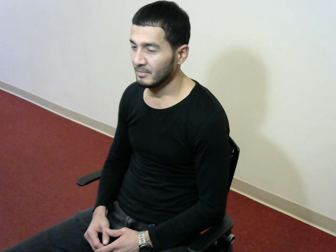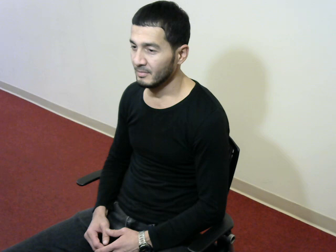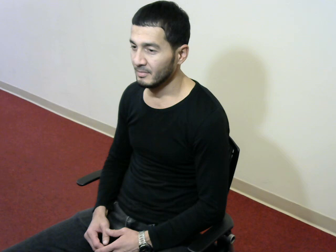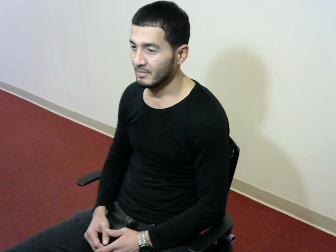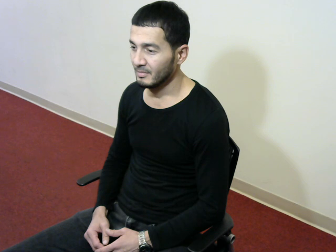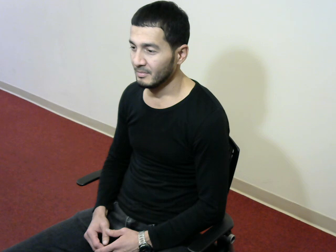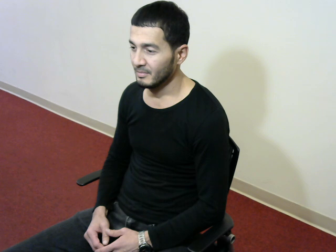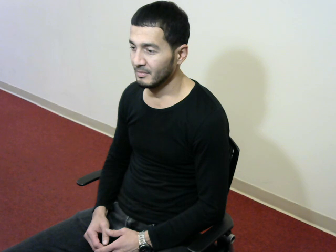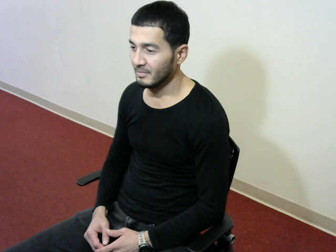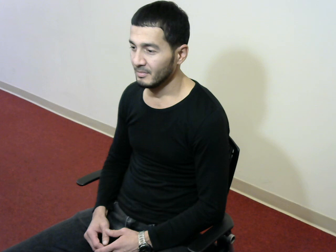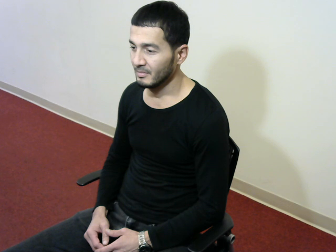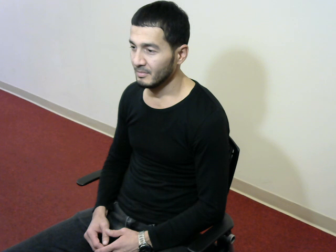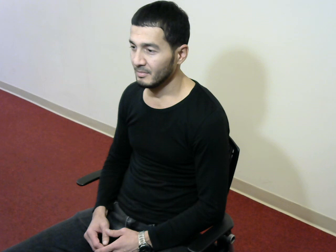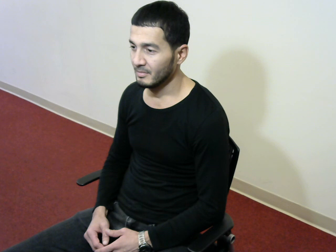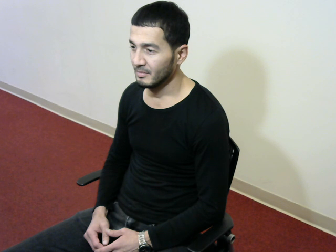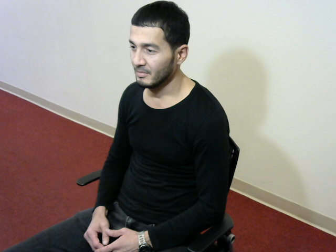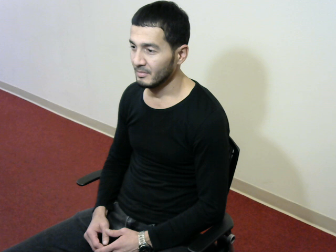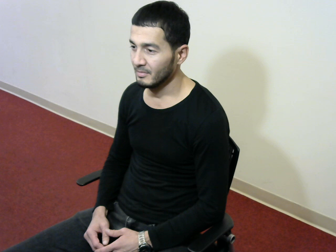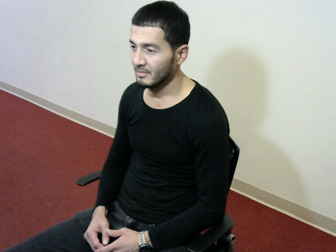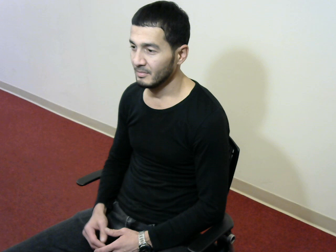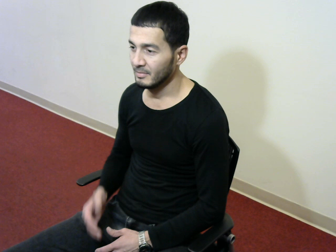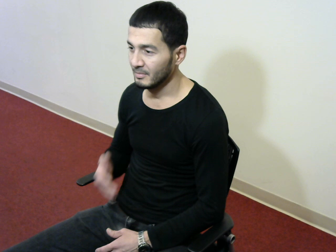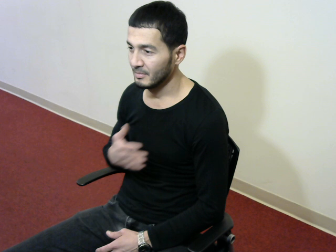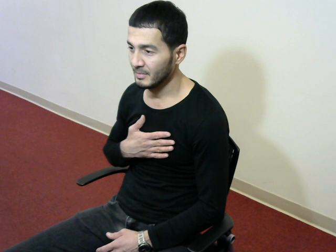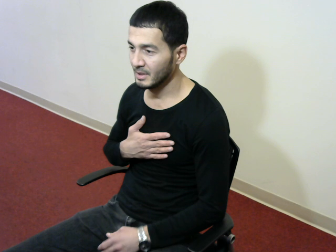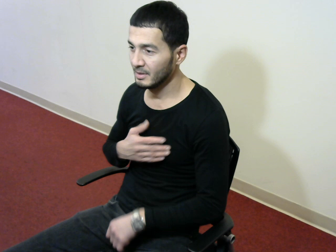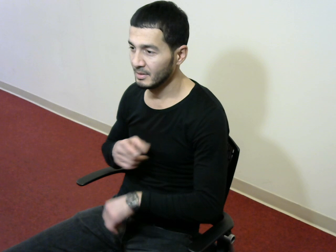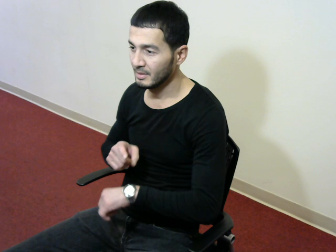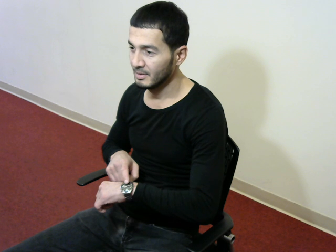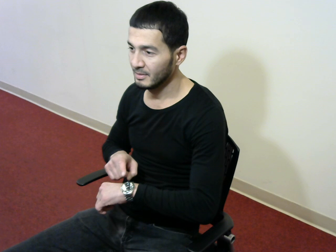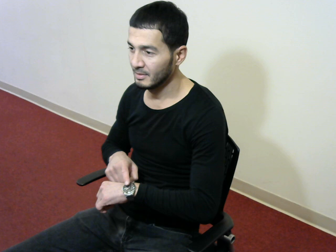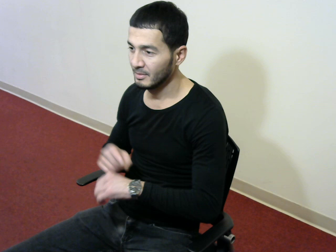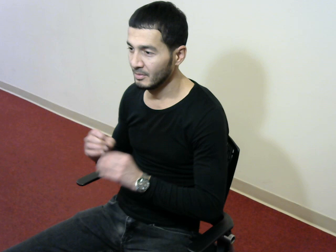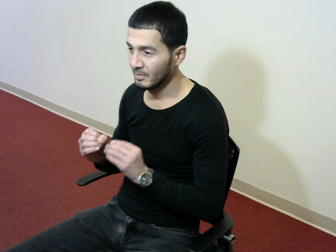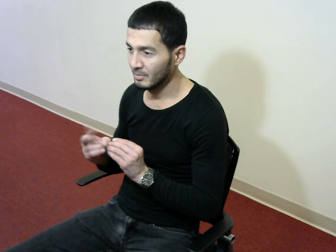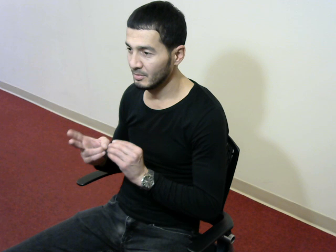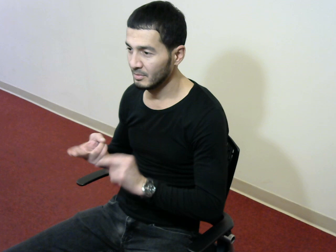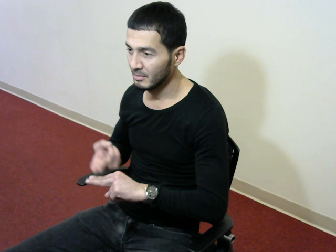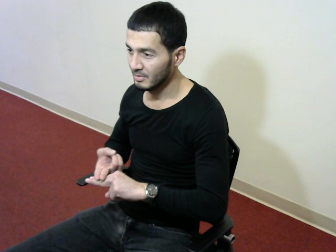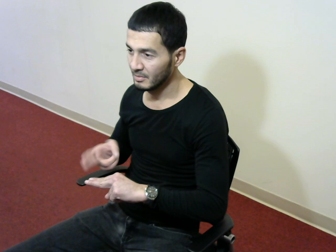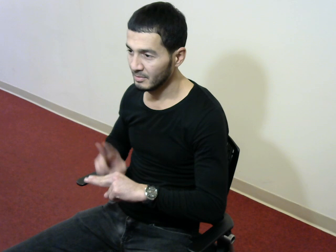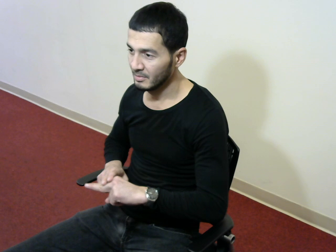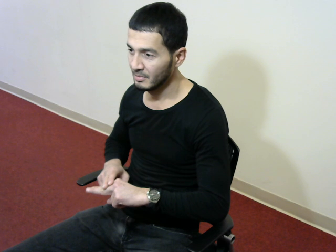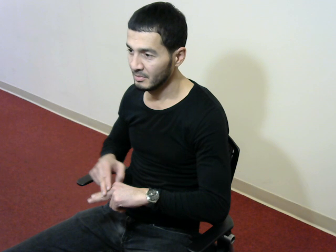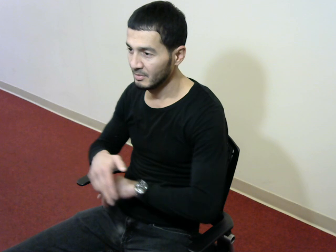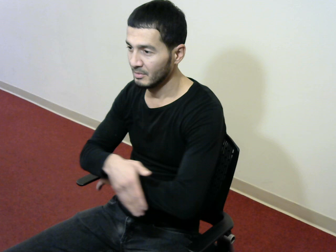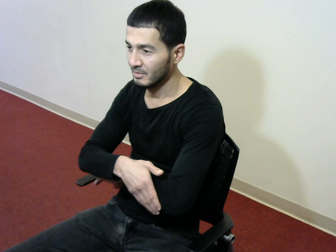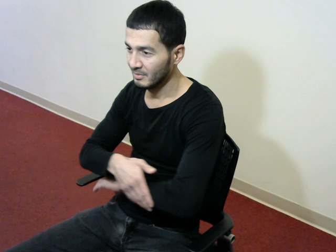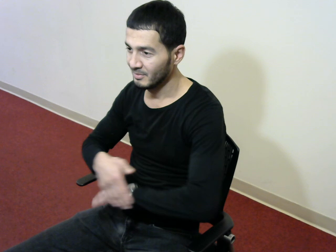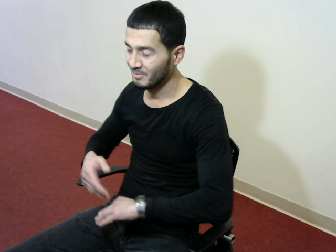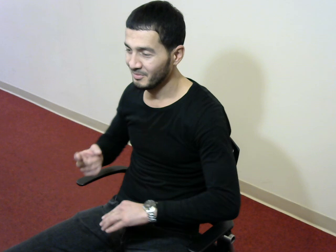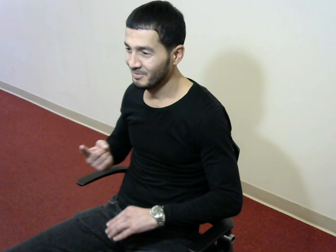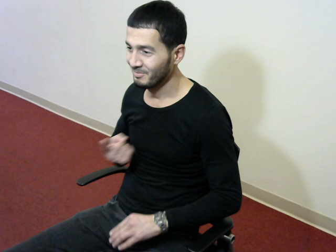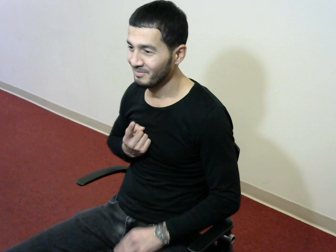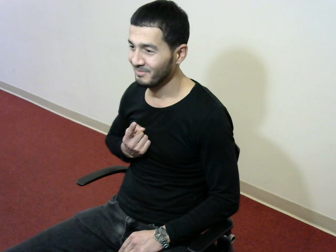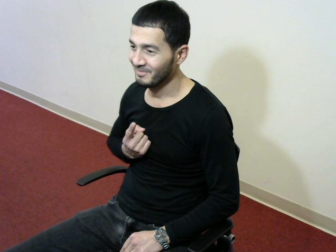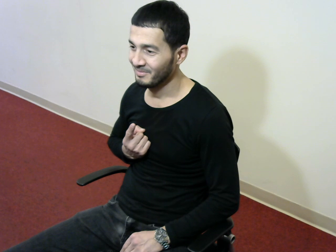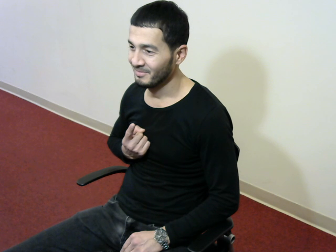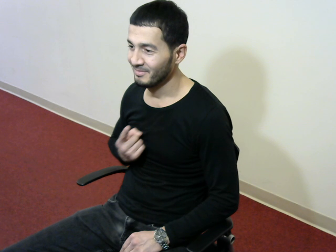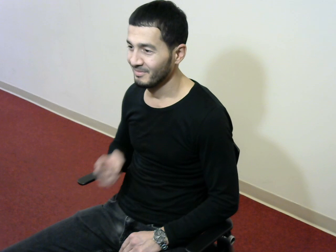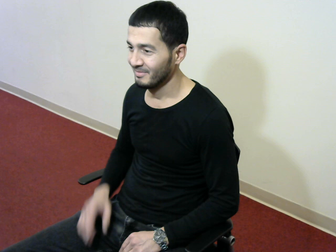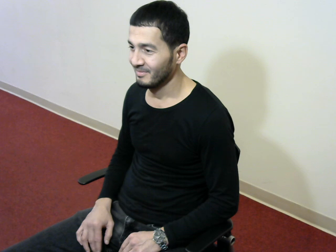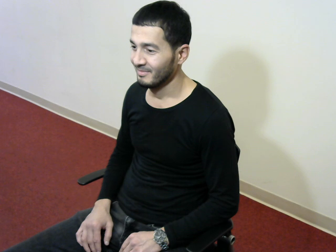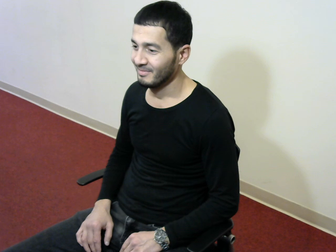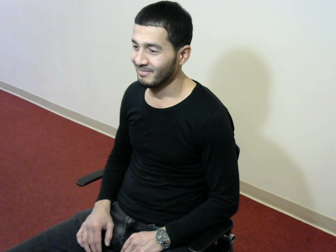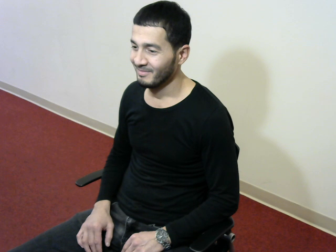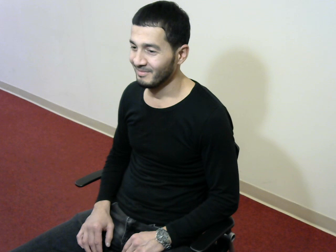Mən saat 12-də bu ünvanda olmalıyam